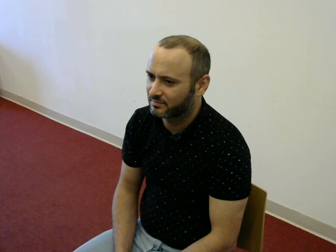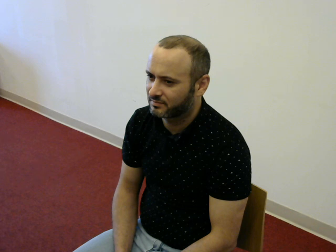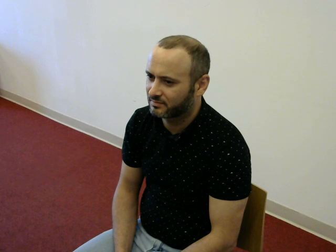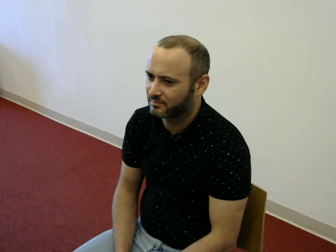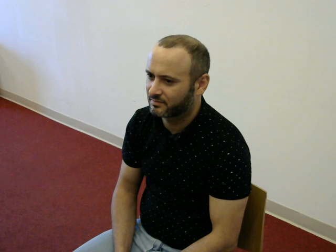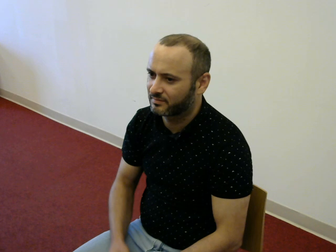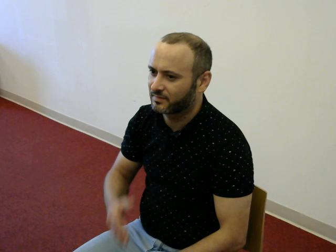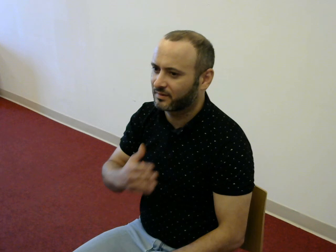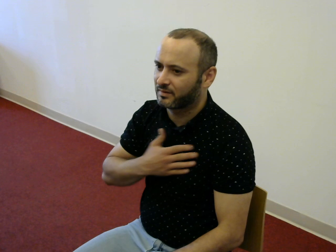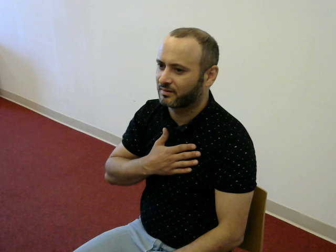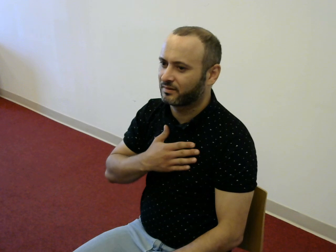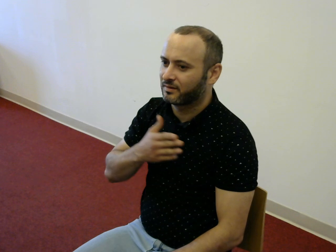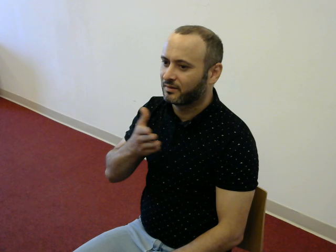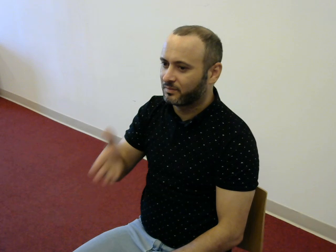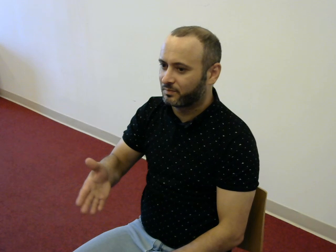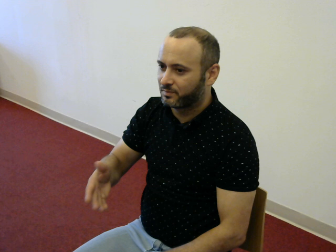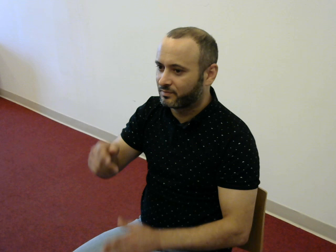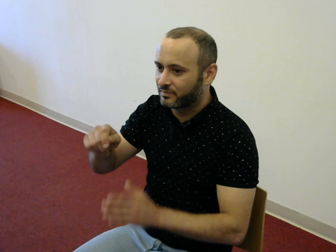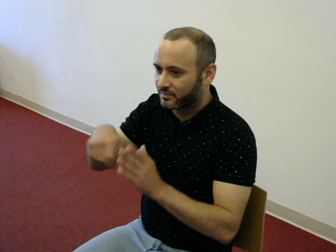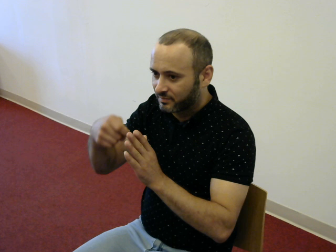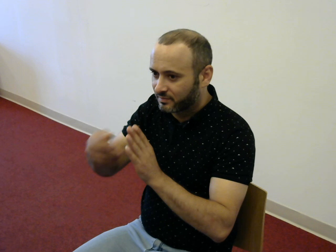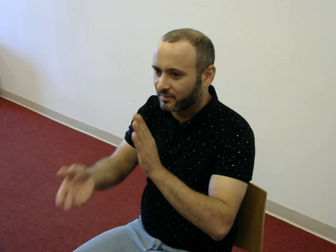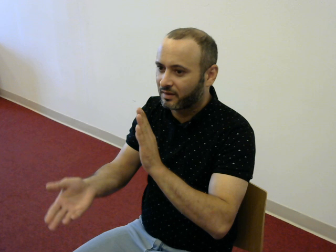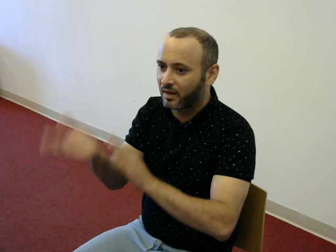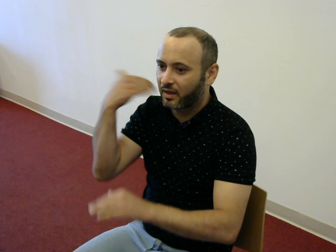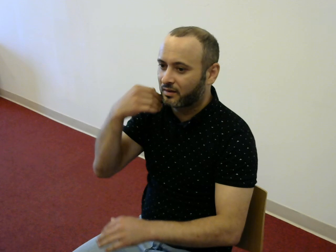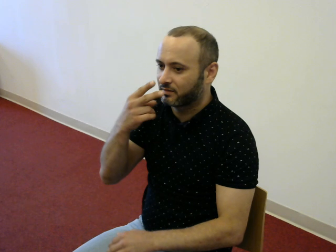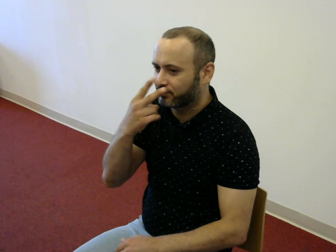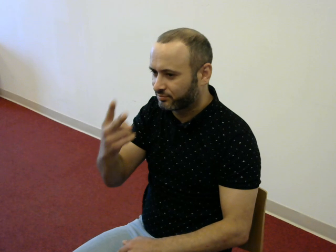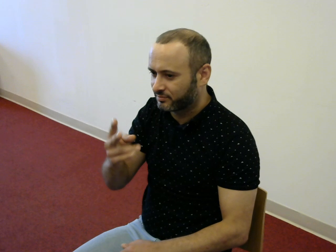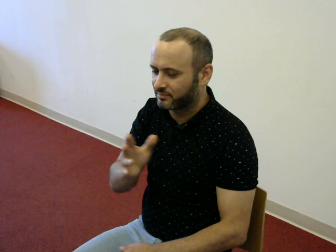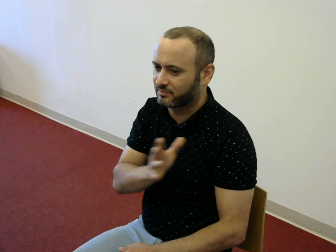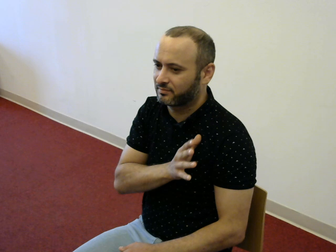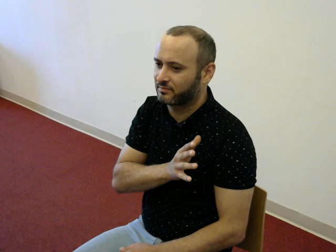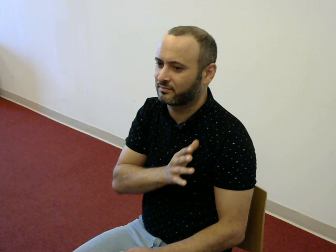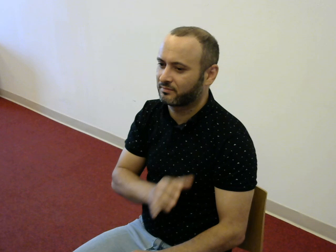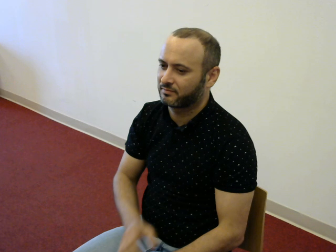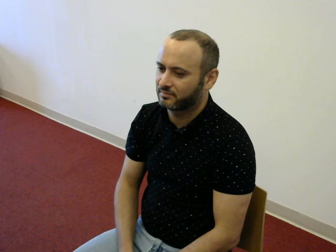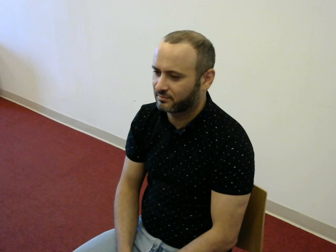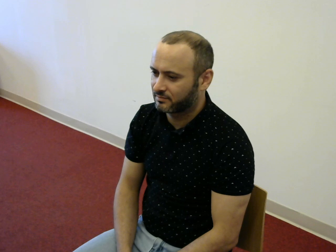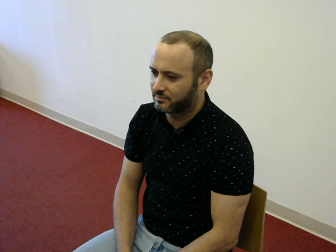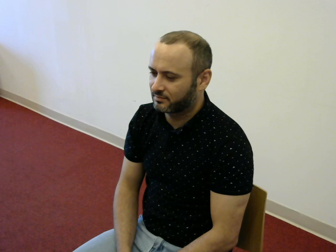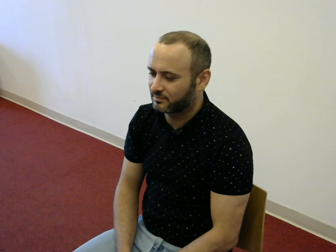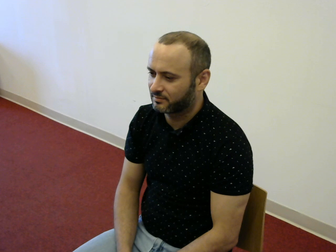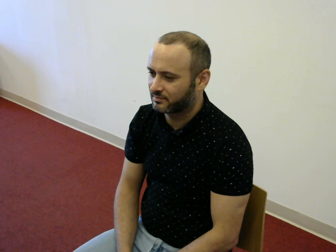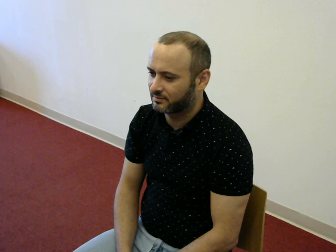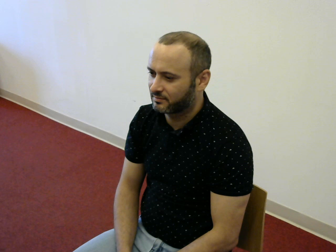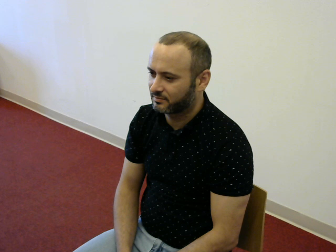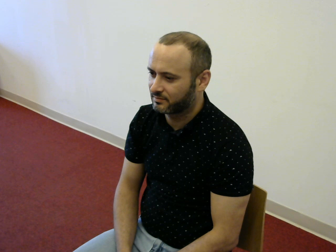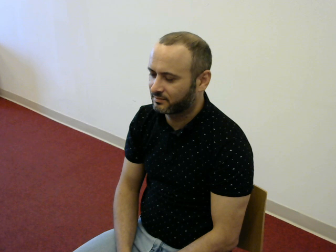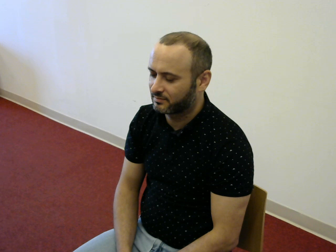Mən bu videonu daha əvvəl görmüşəm